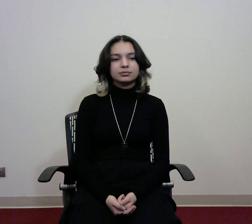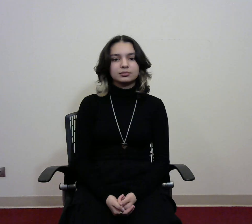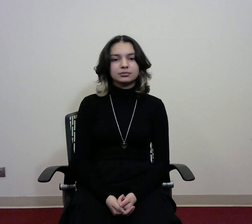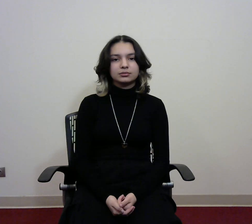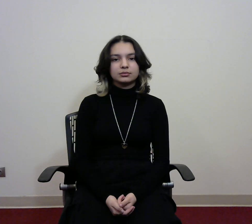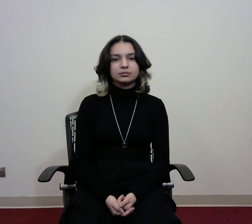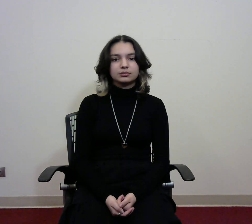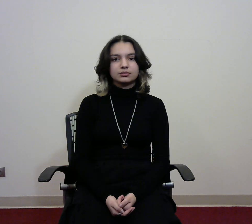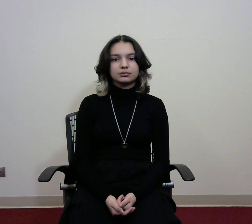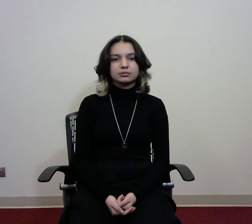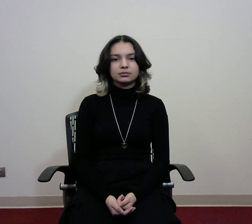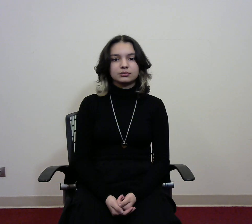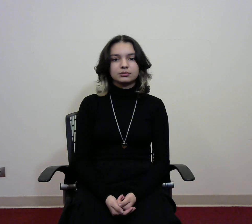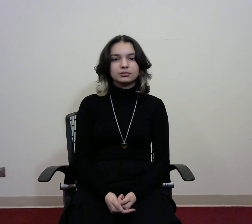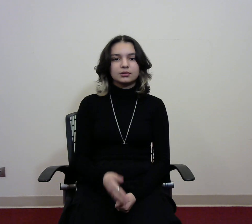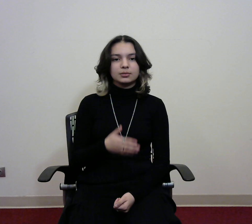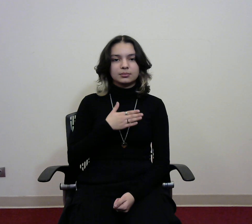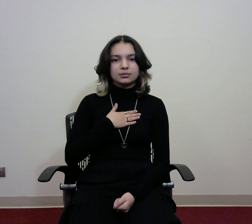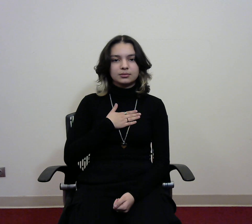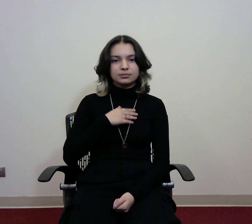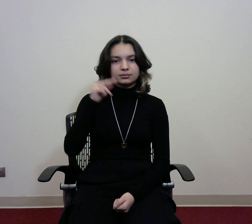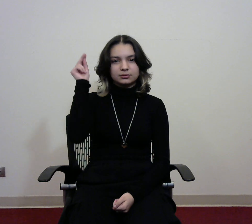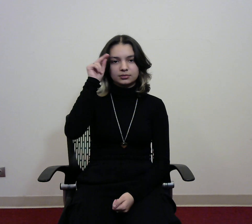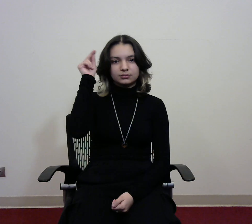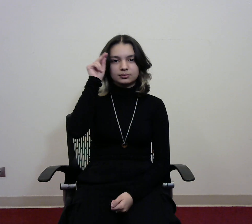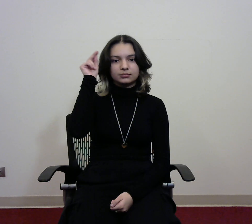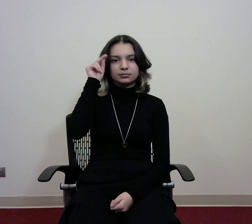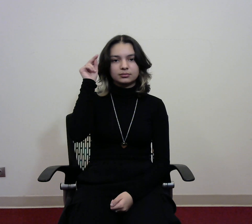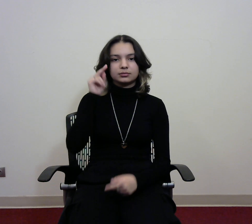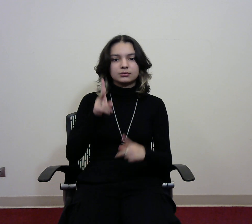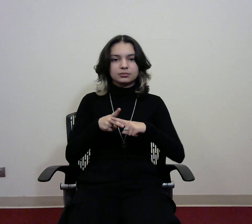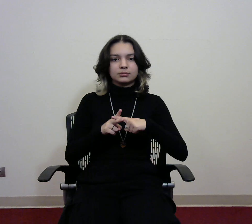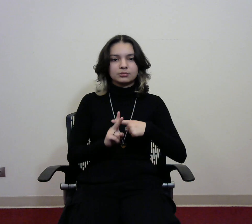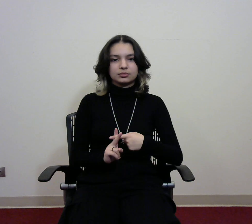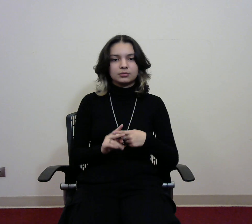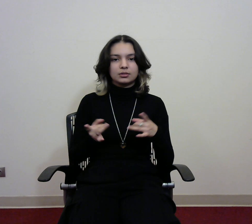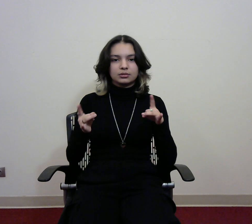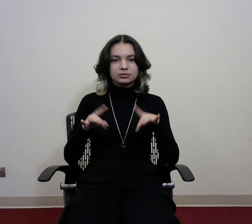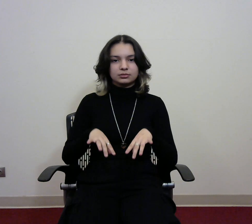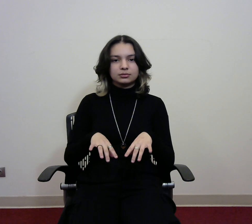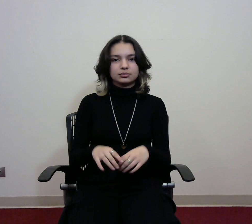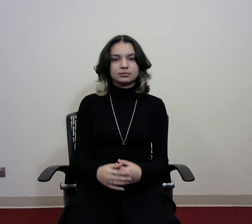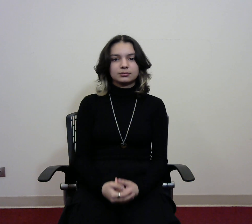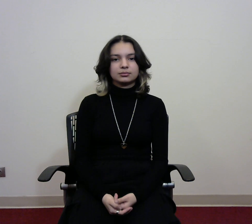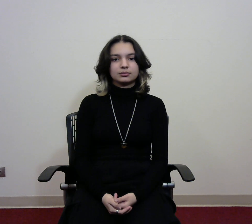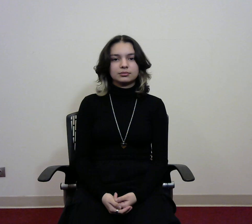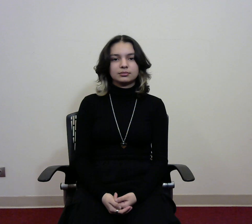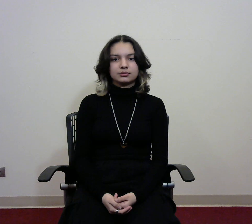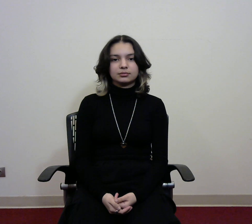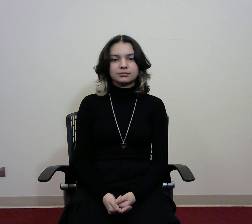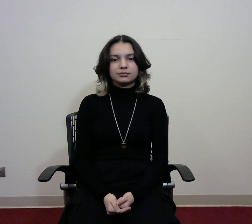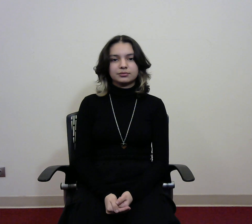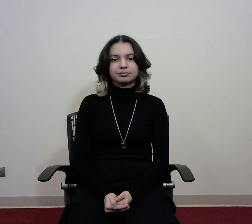Mənim təhsilim yarımçıq qalıb